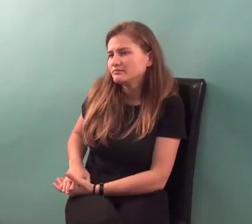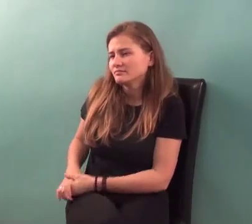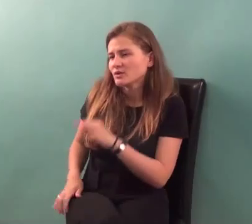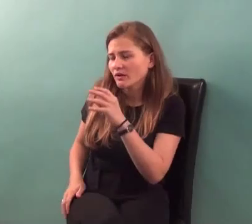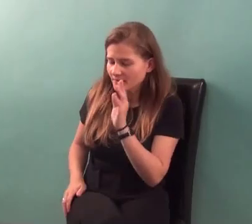E tam.